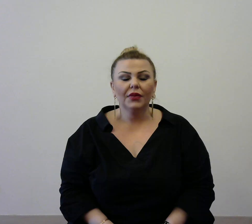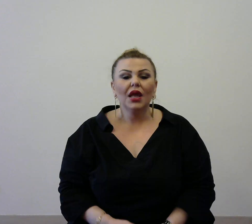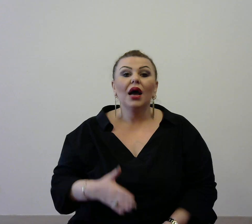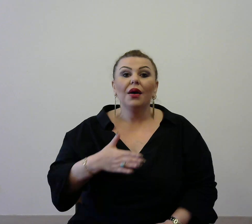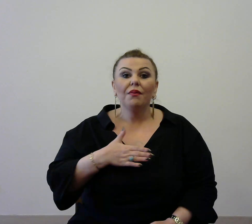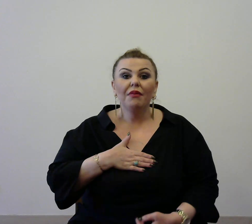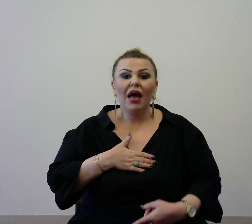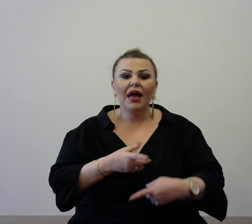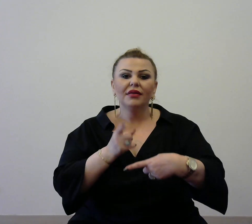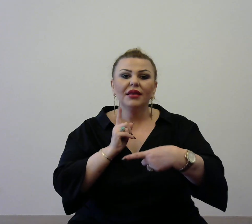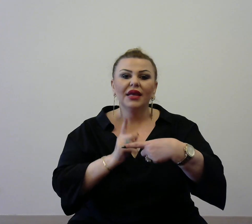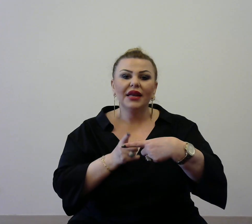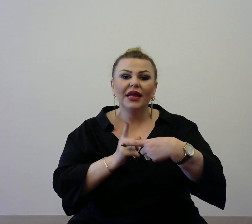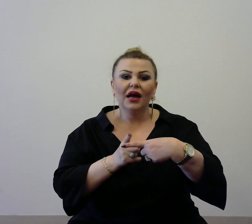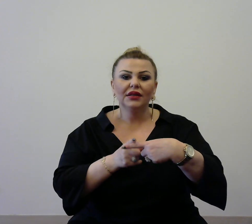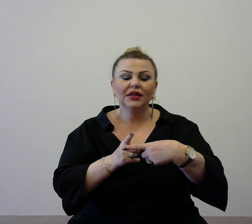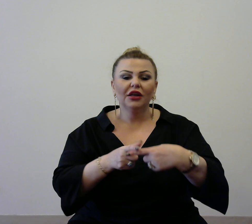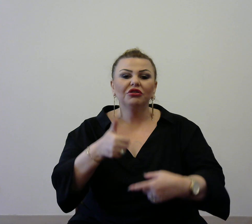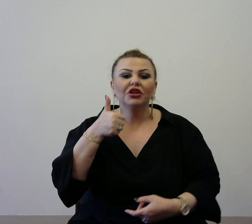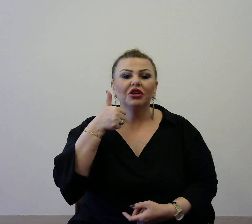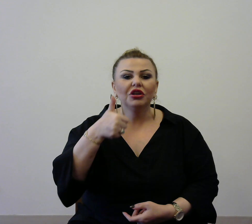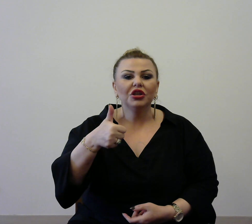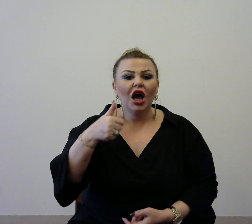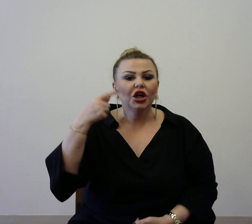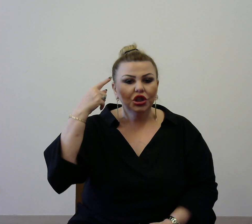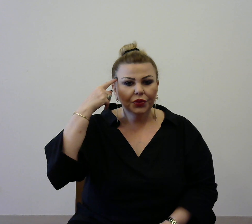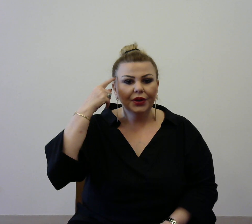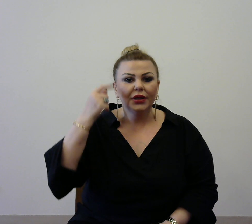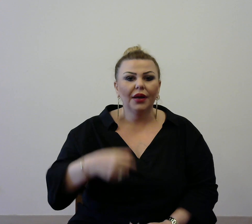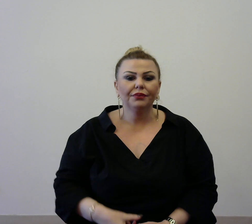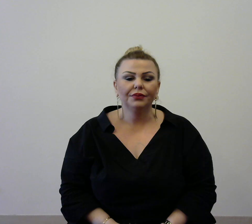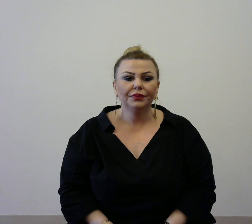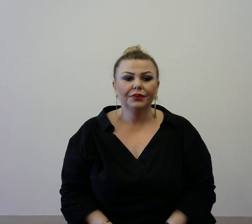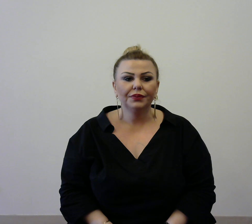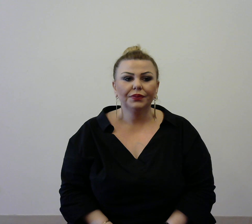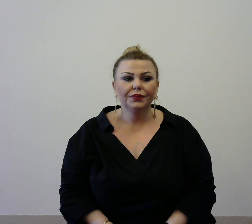Mən riyaziyyatı yaxşı bilirəm